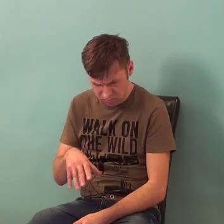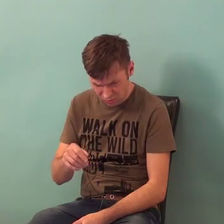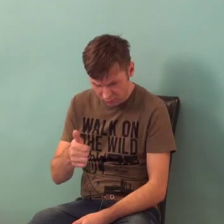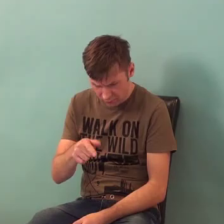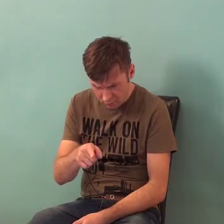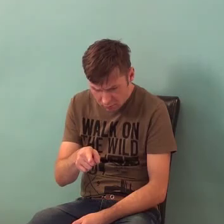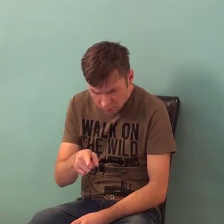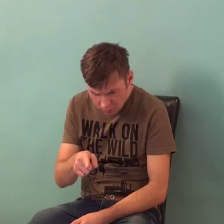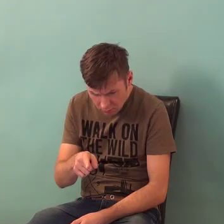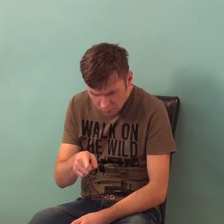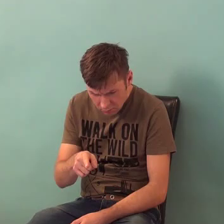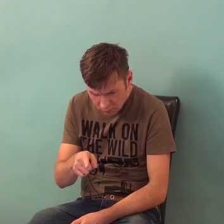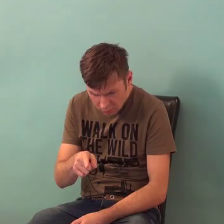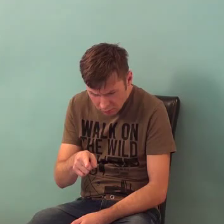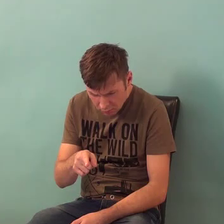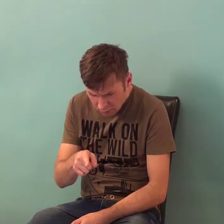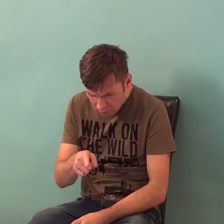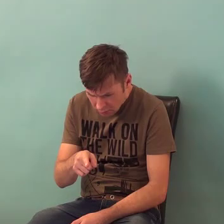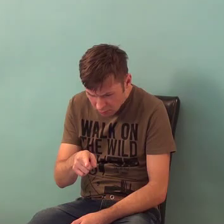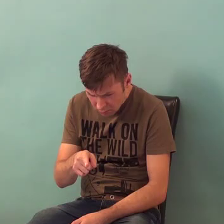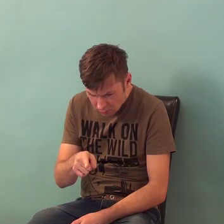Pierwsze jest to?